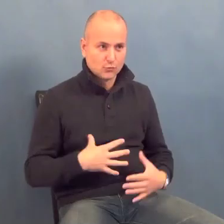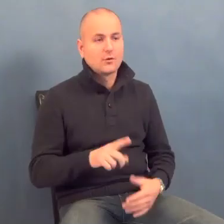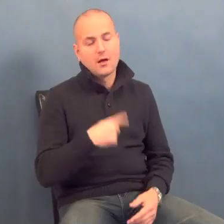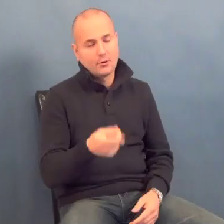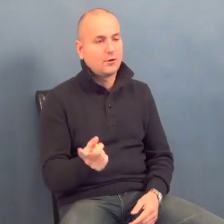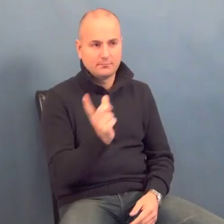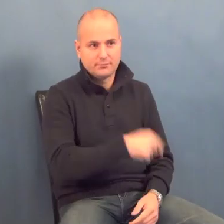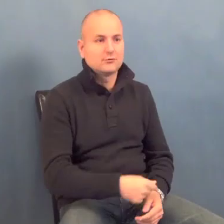A potem pójdziemy.